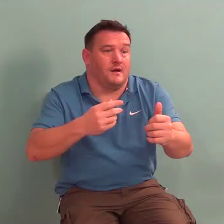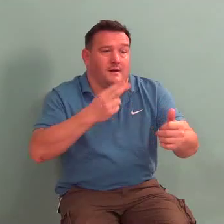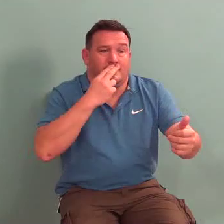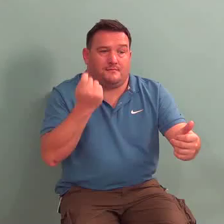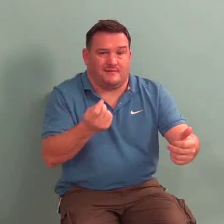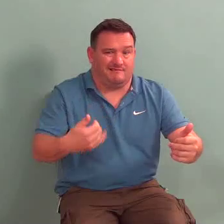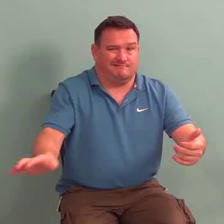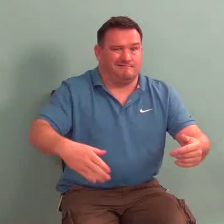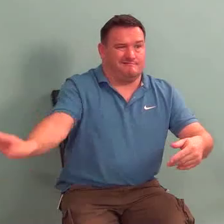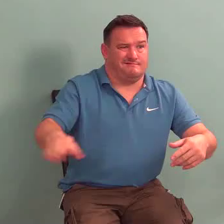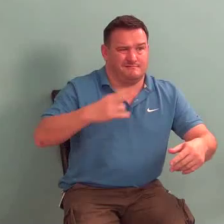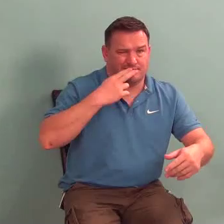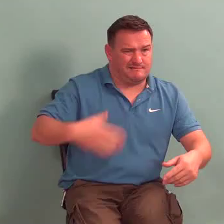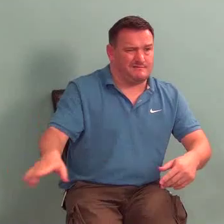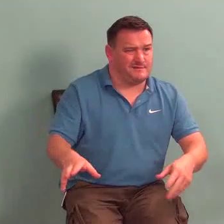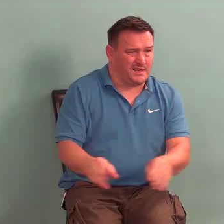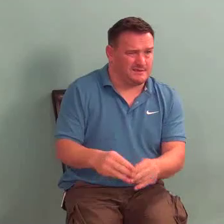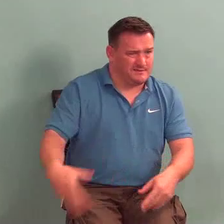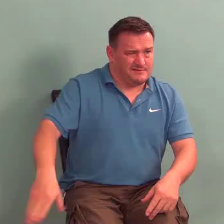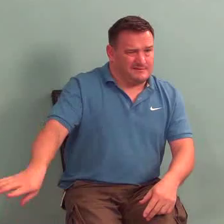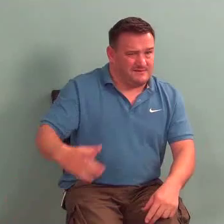Charlie Chaplin odgania od siebie chłopca.